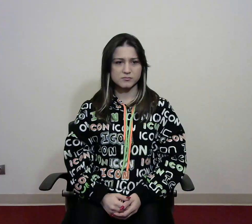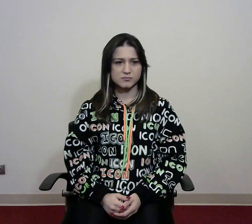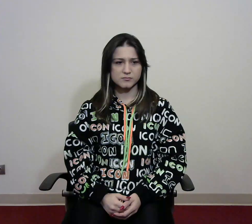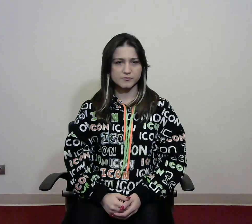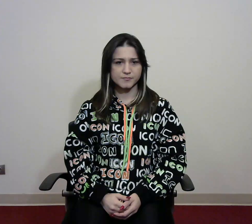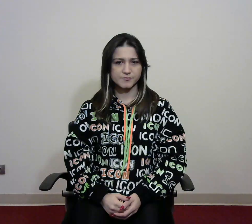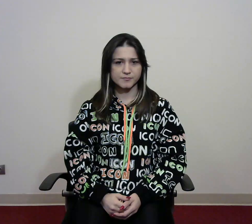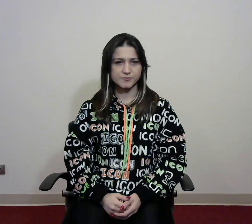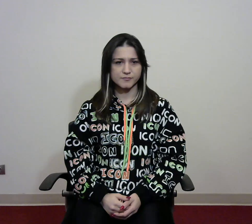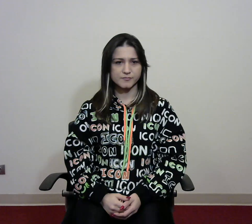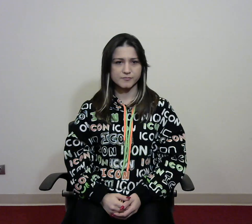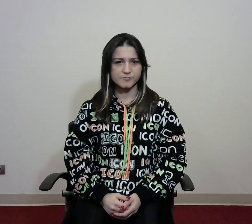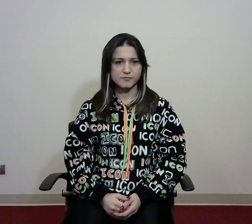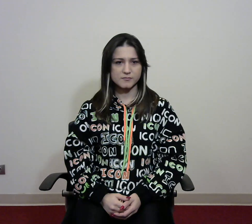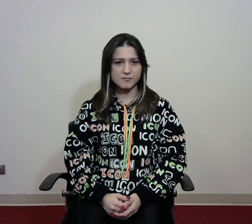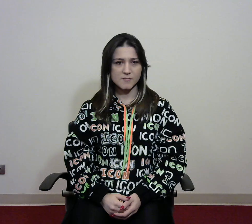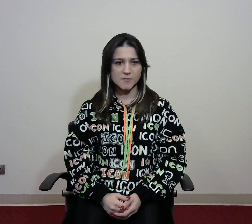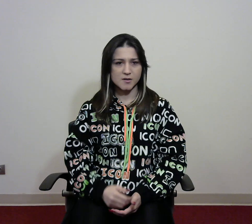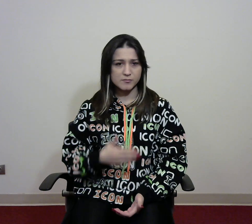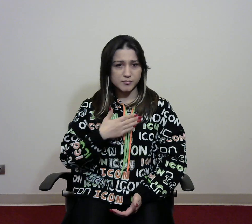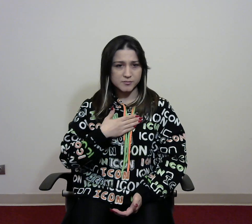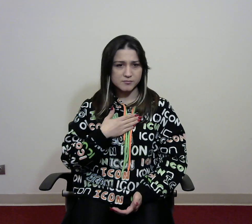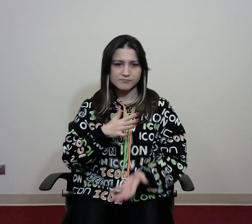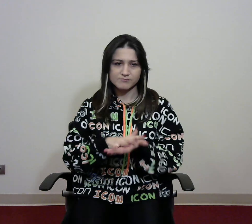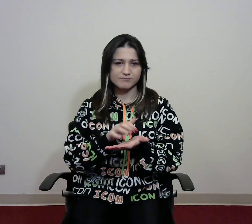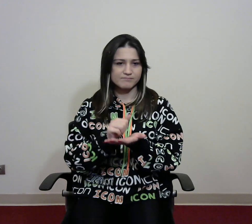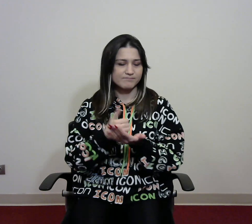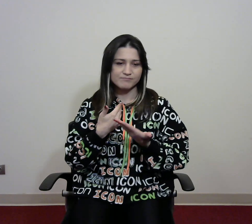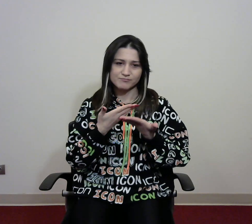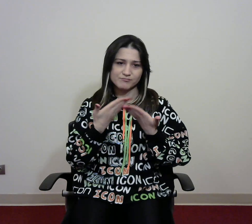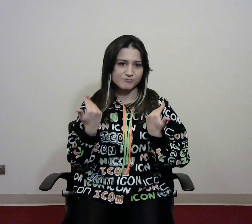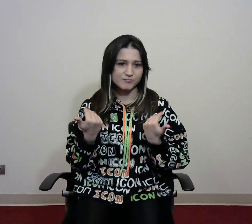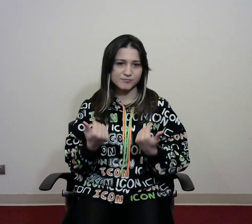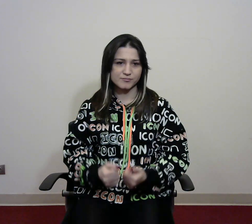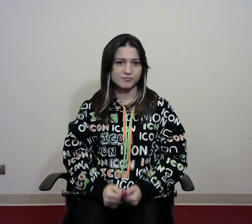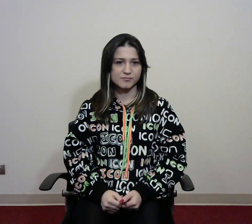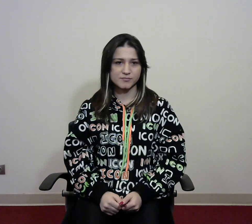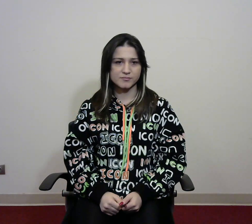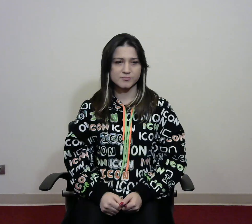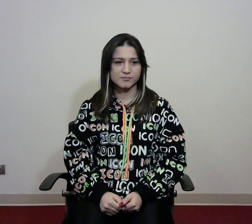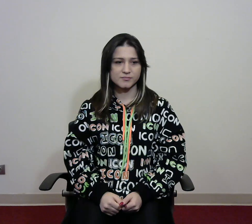Mənim ləqəbim yoxdur